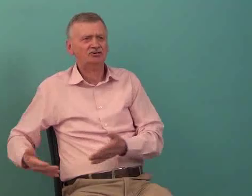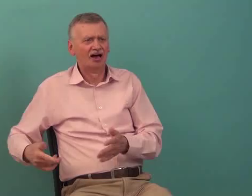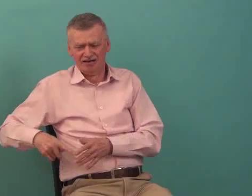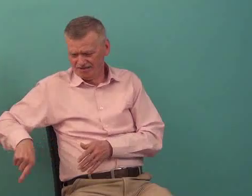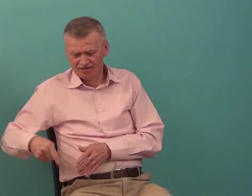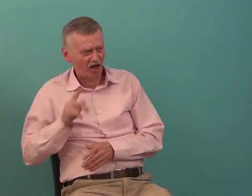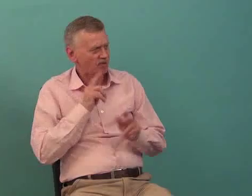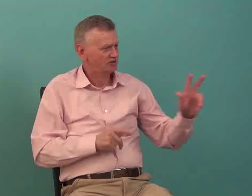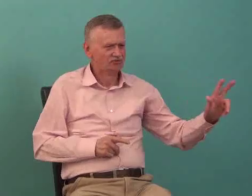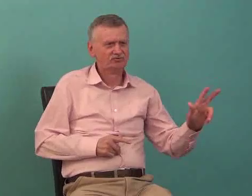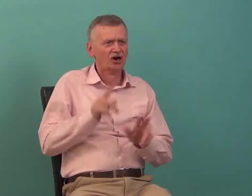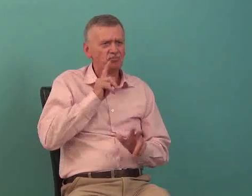Trzech chłopców podchodzi do niego.